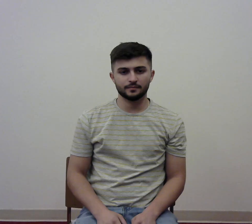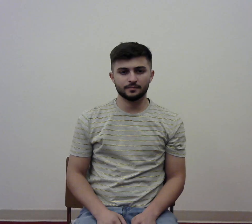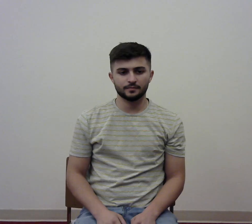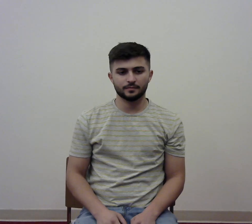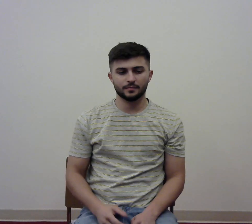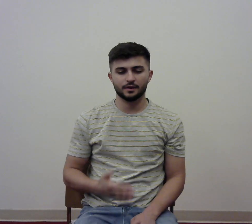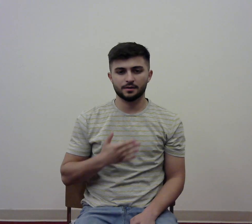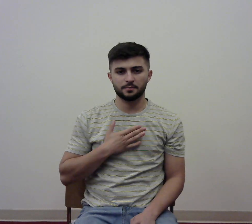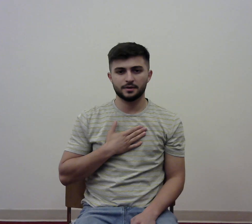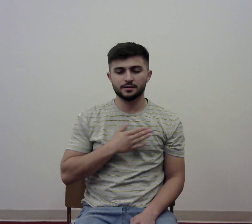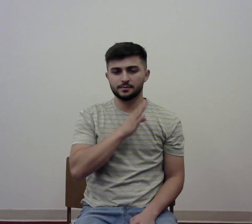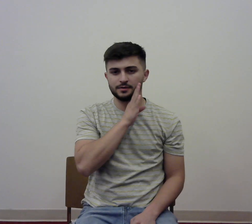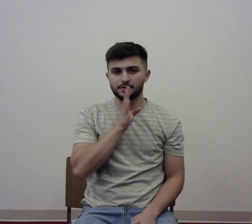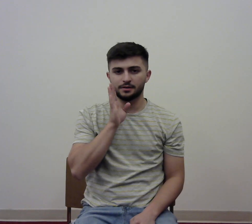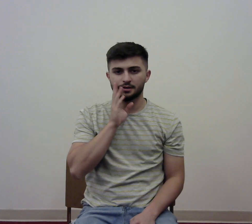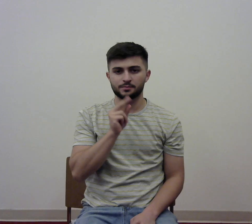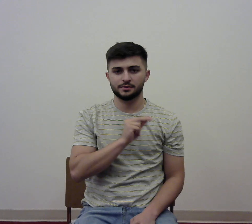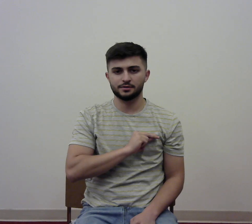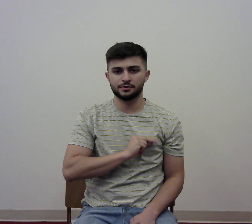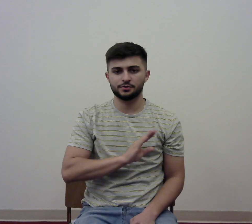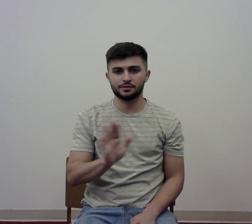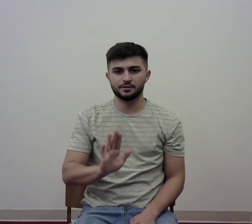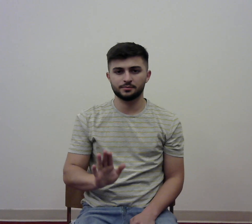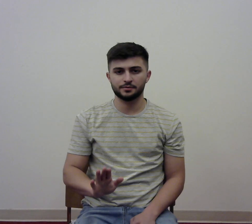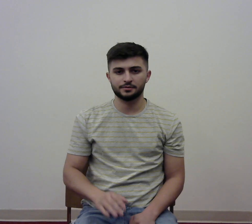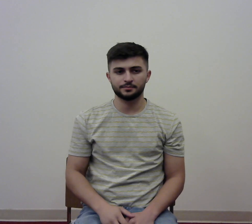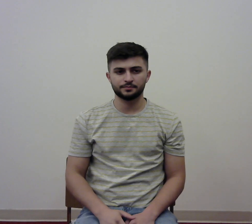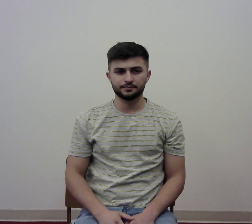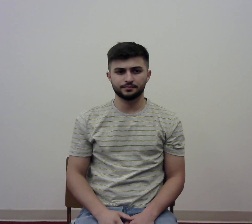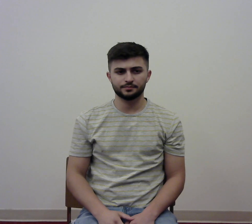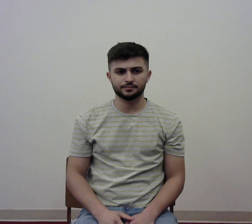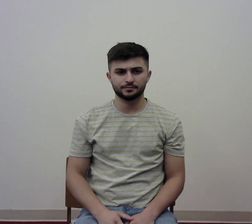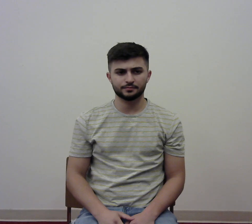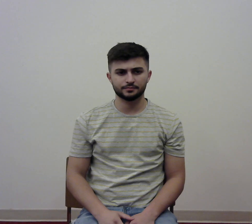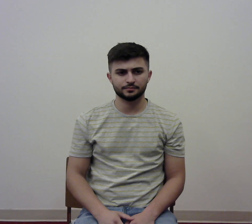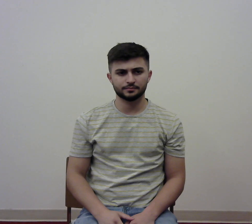Mənim anam işsizdir